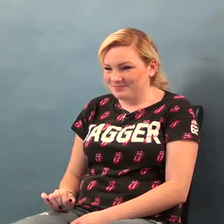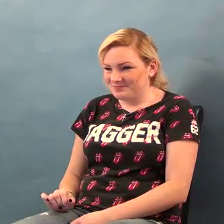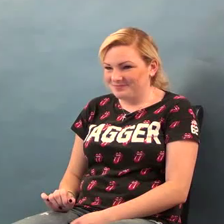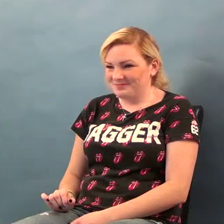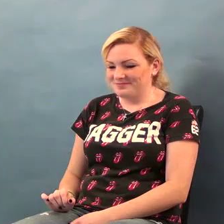Tylko to.